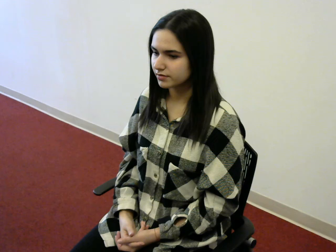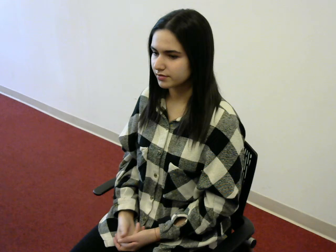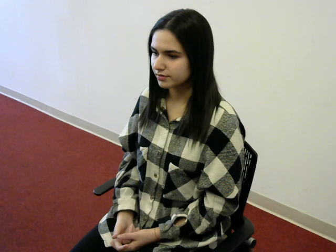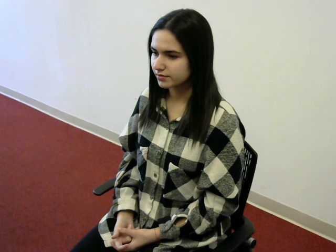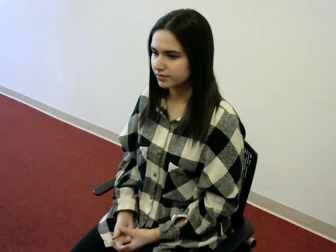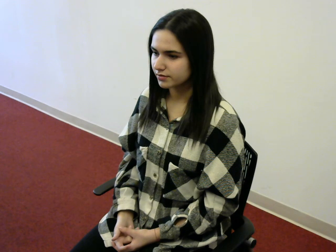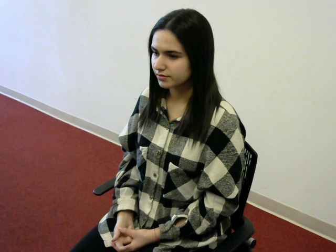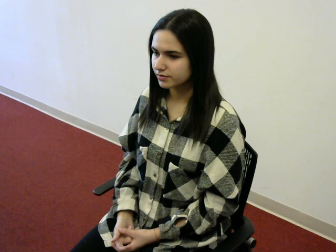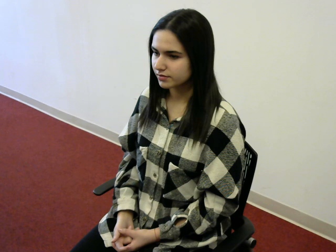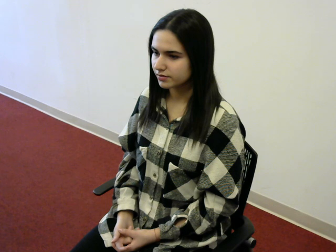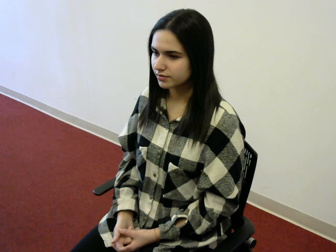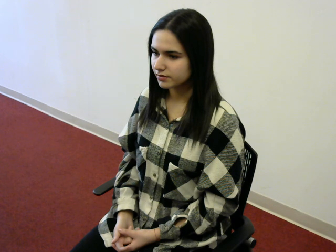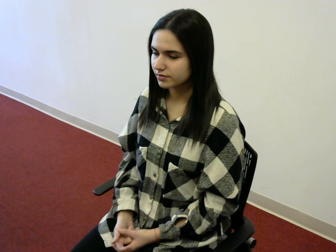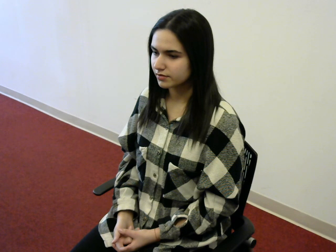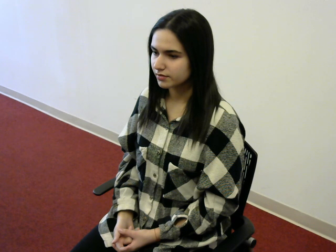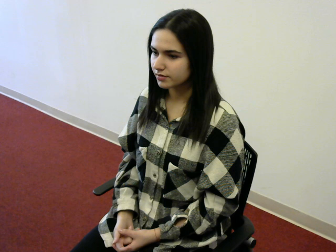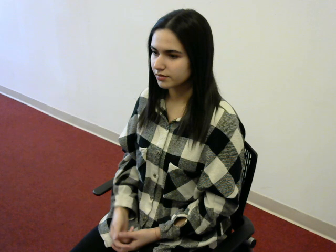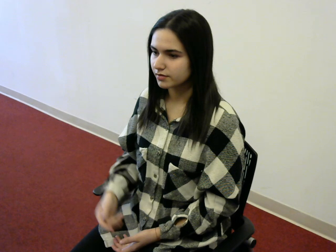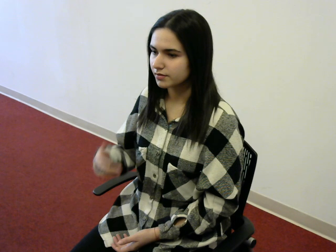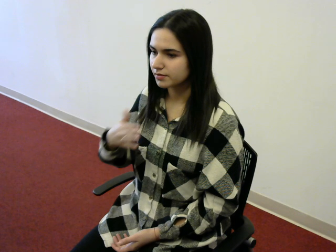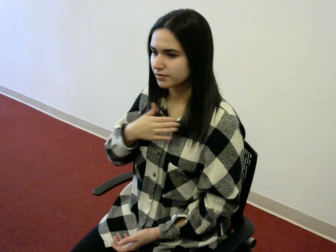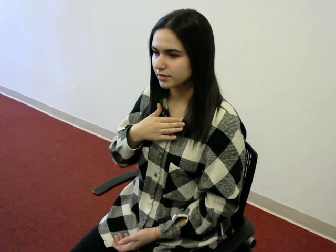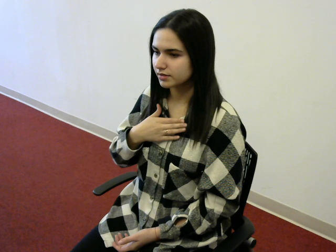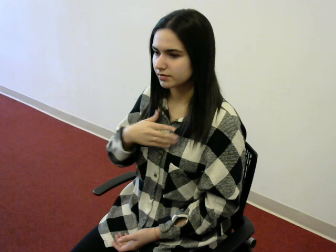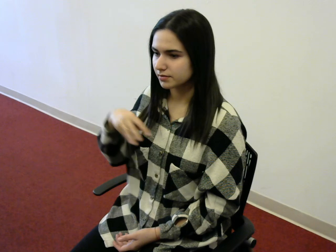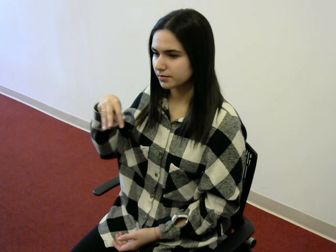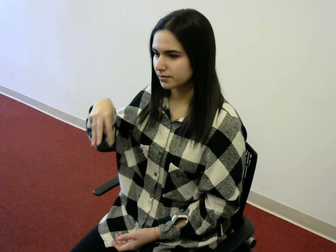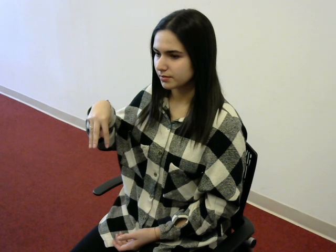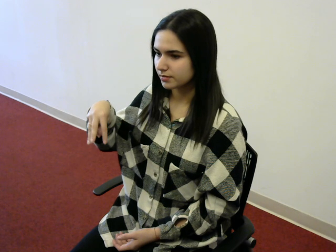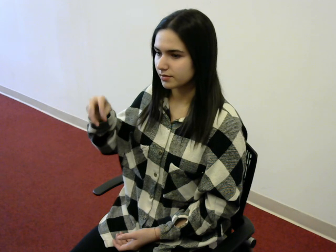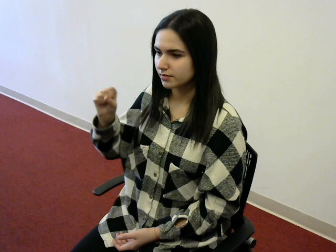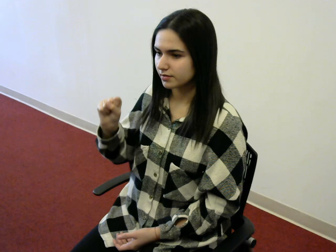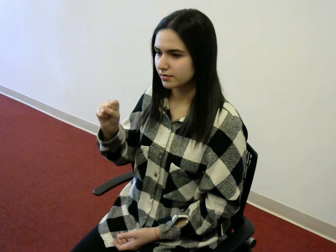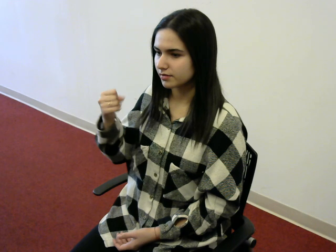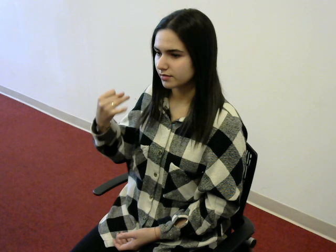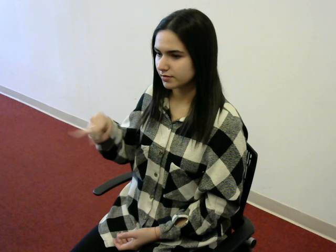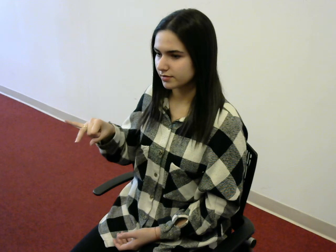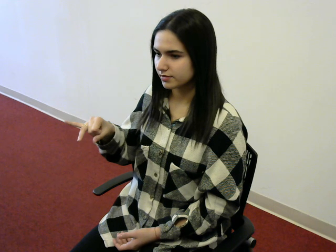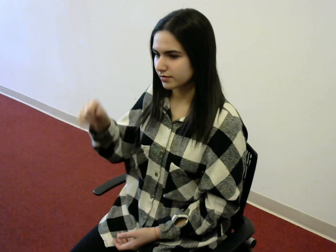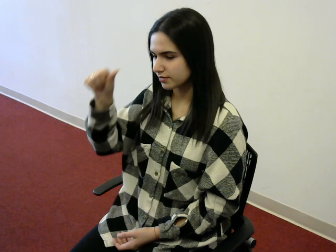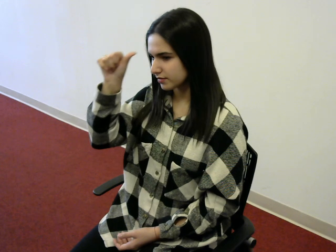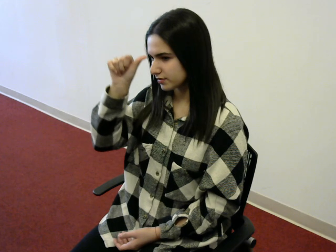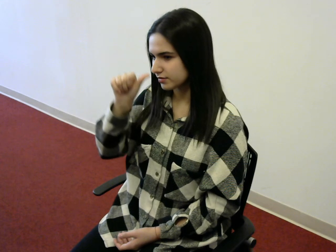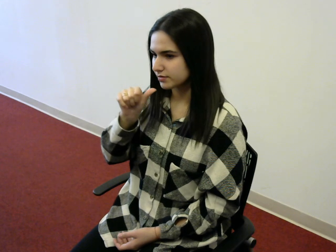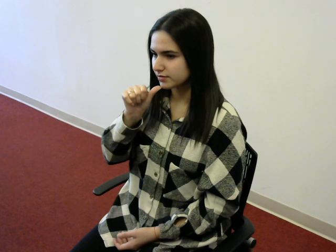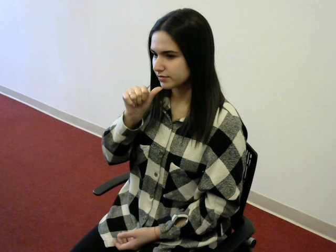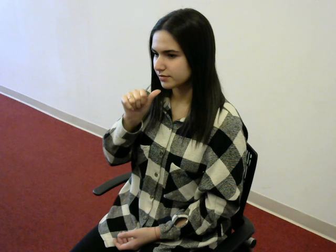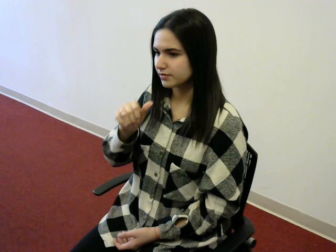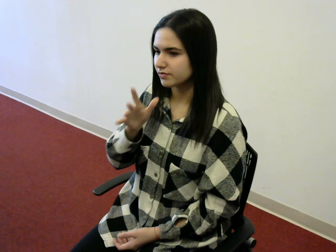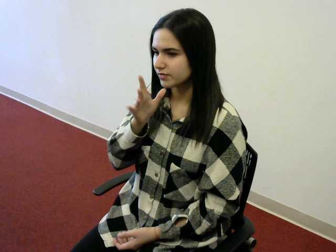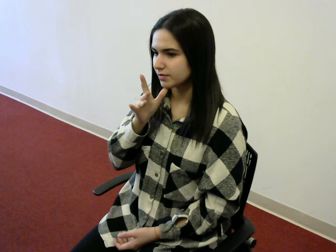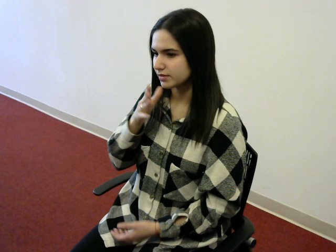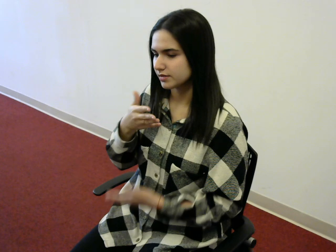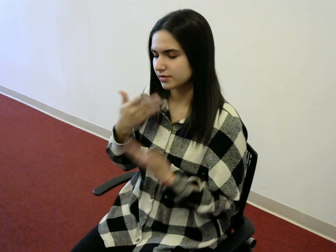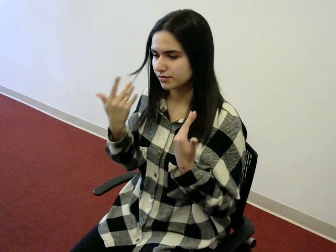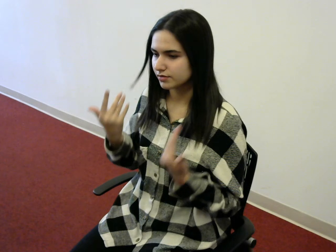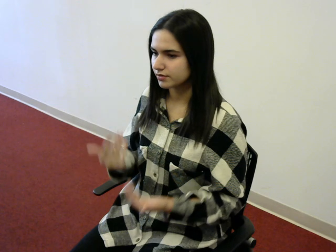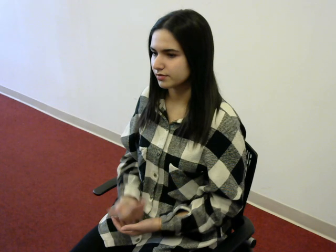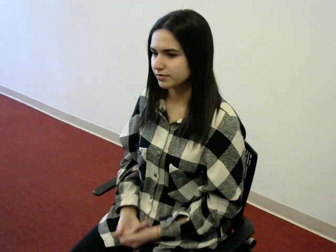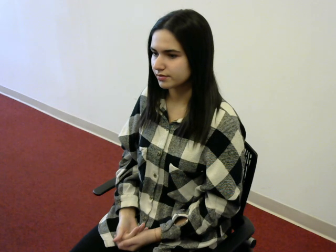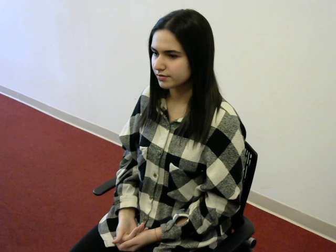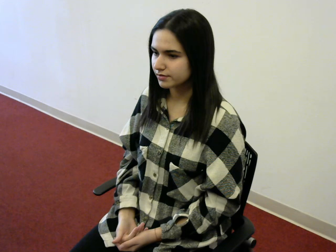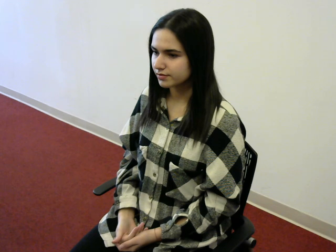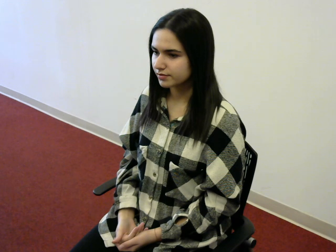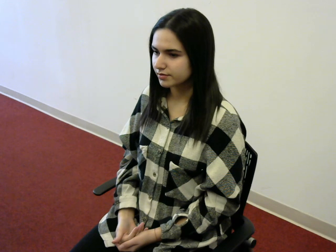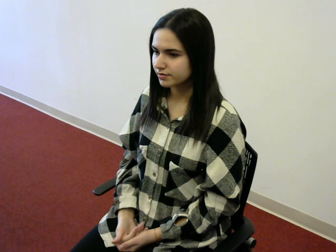Mənim may ayında vaxtım yoxdur